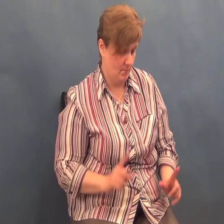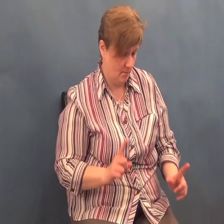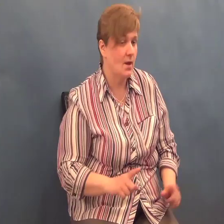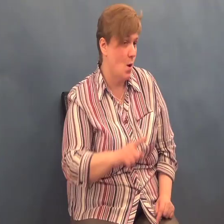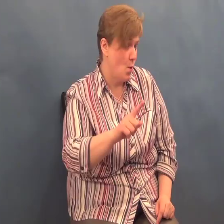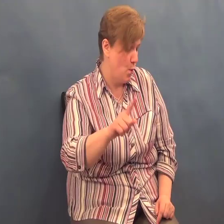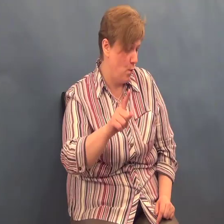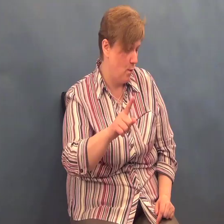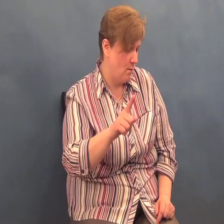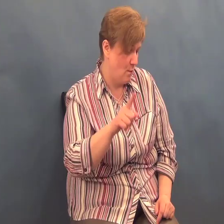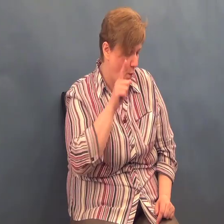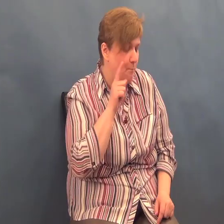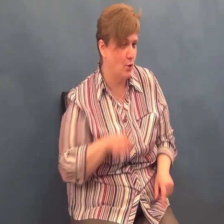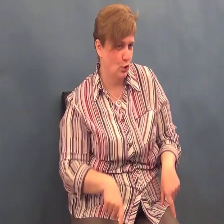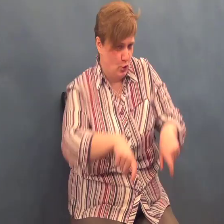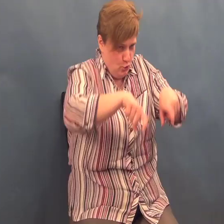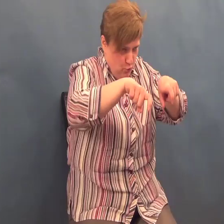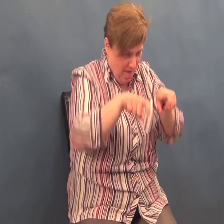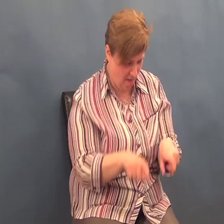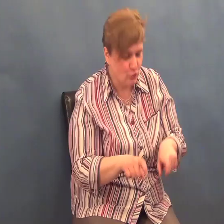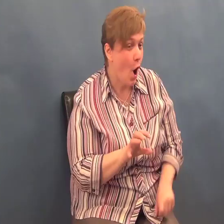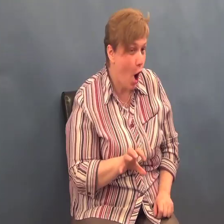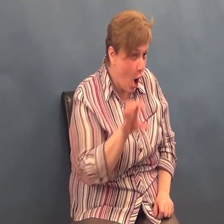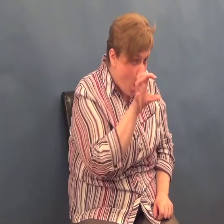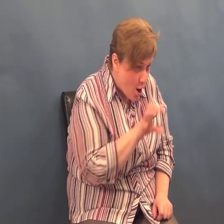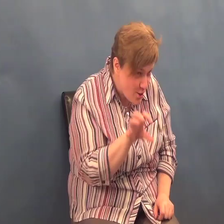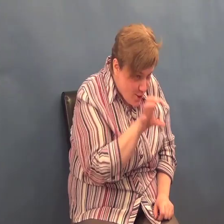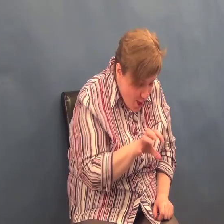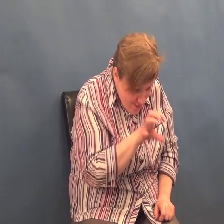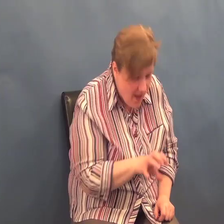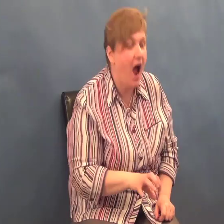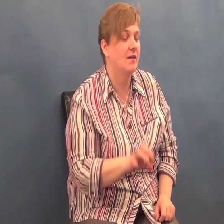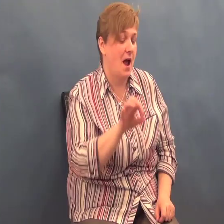Chłopiec siedzi i ogląda.